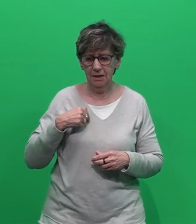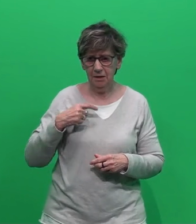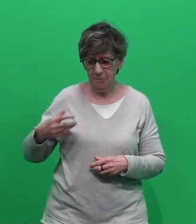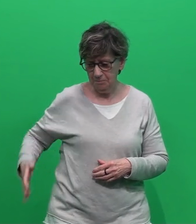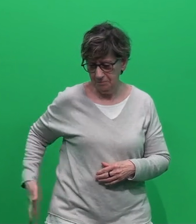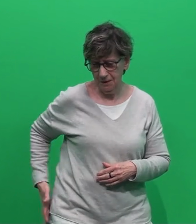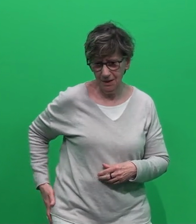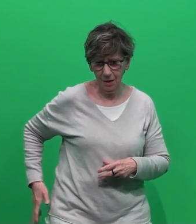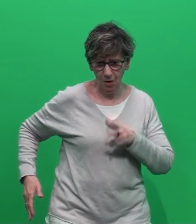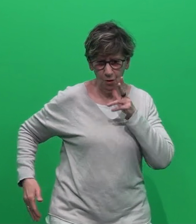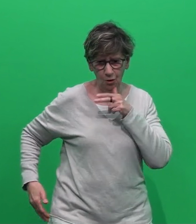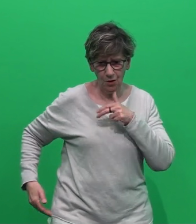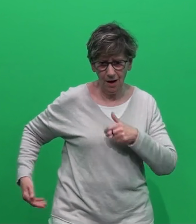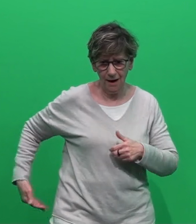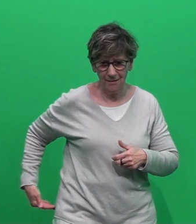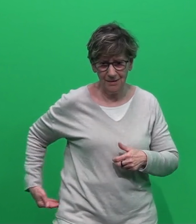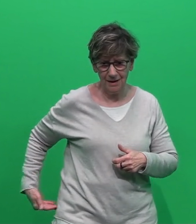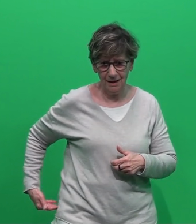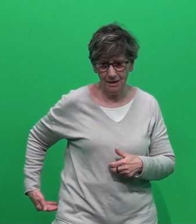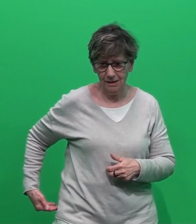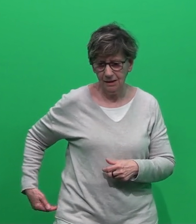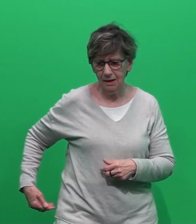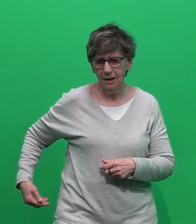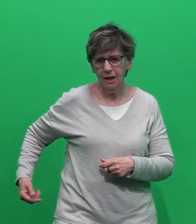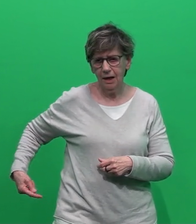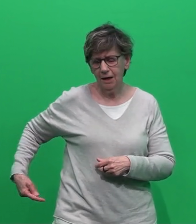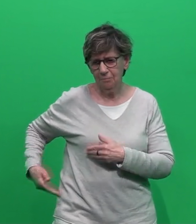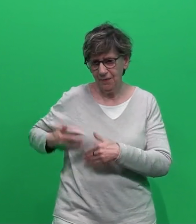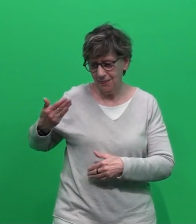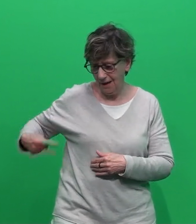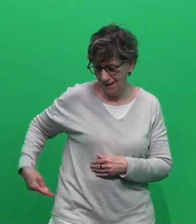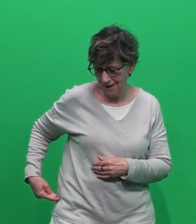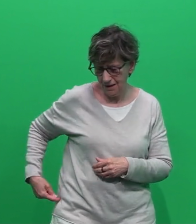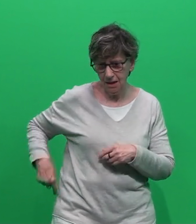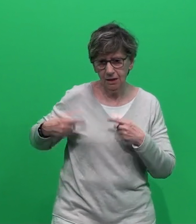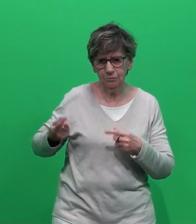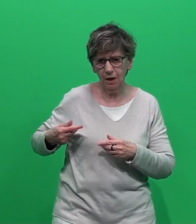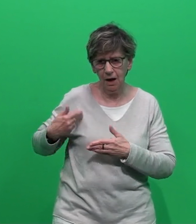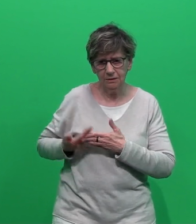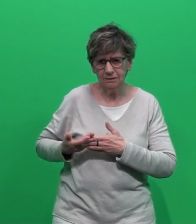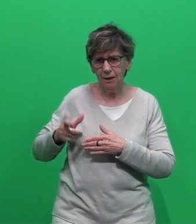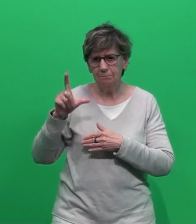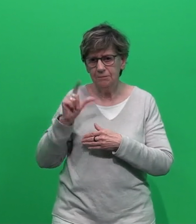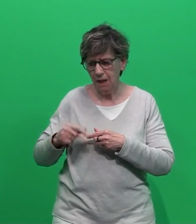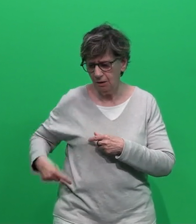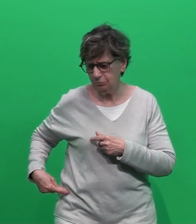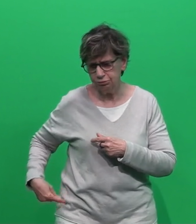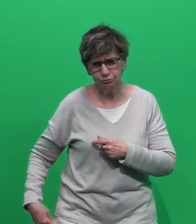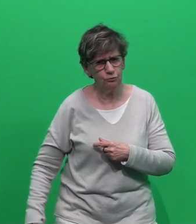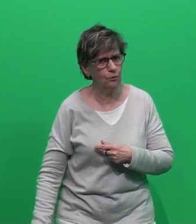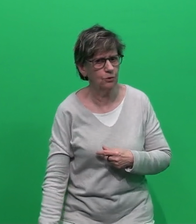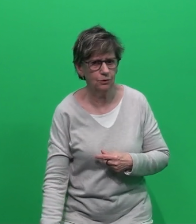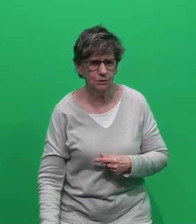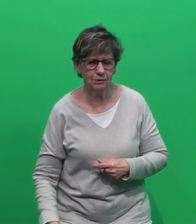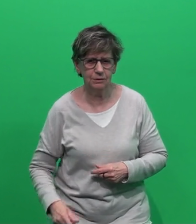Em fa mal la zona del maluc, el dolor comença aquí i baixa fins al peu, em fa mal tota la zona.